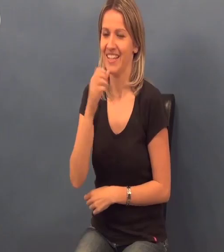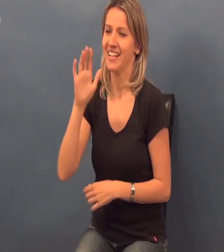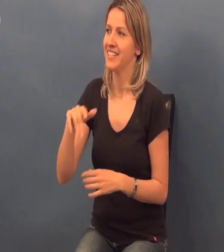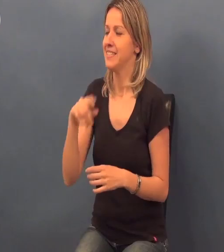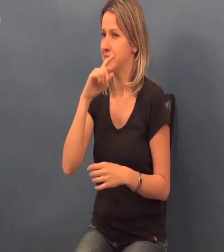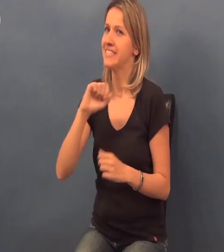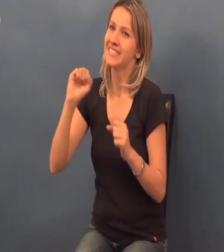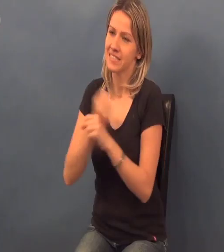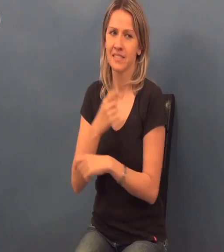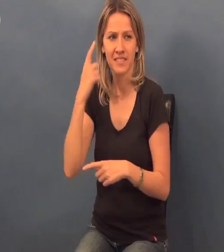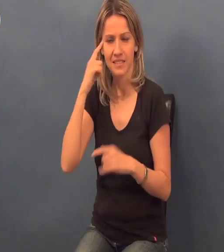Znów się nie udało, więc kot myśli jak to zrobić.